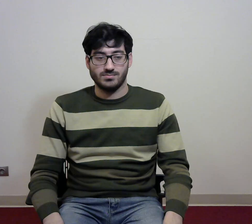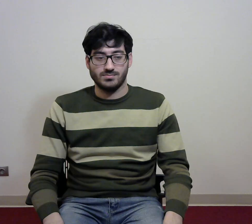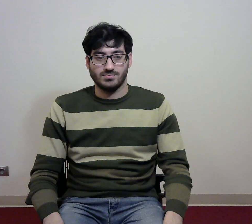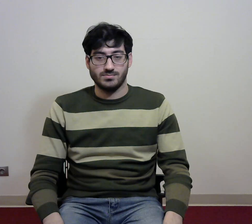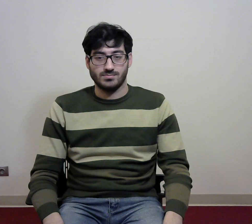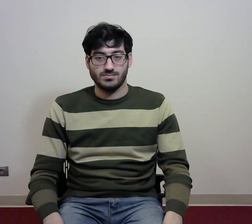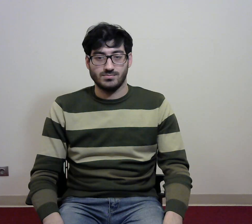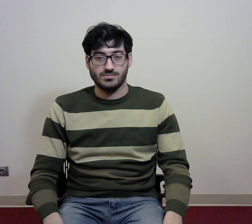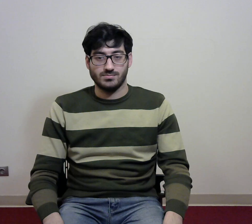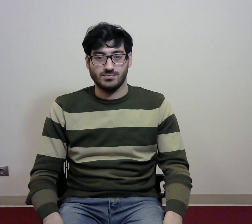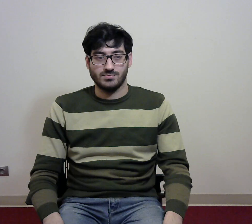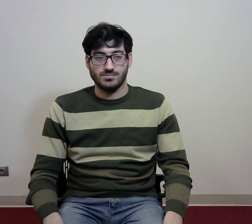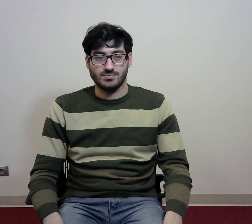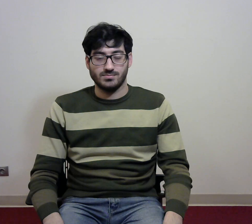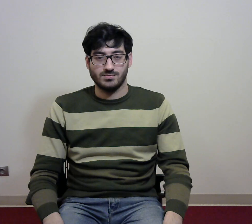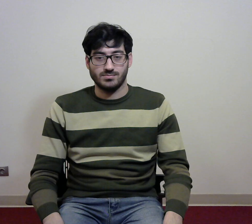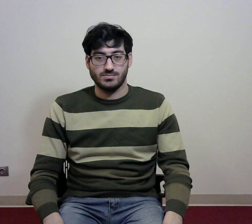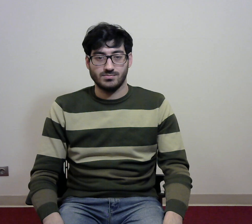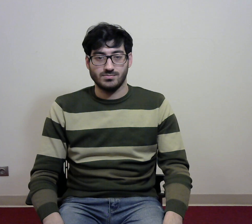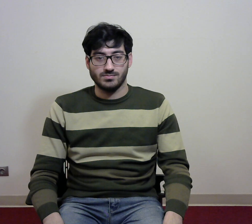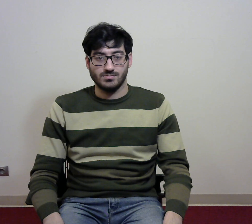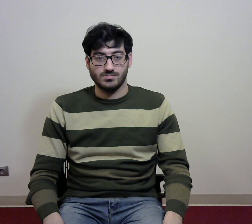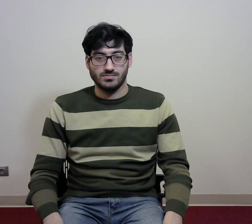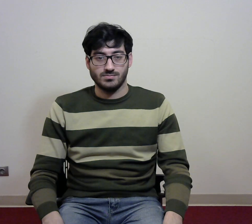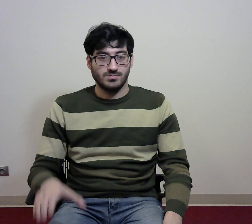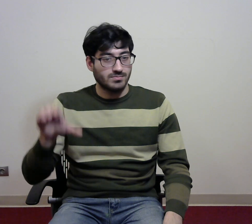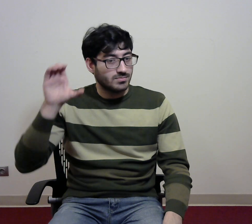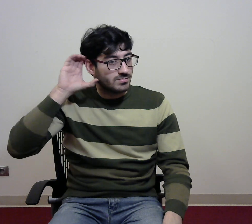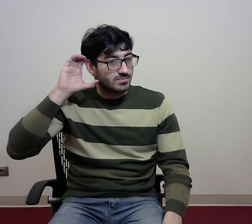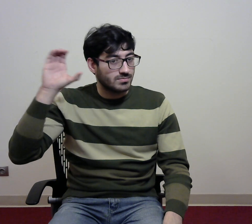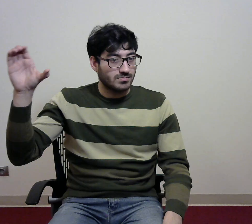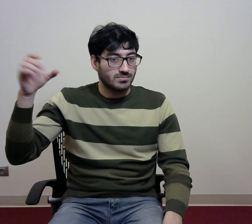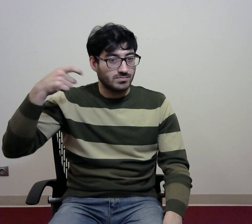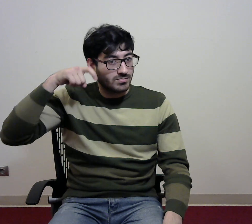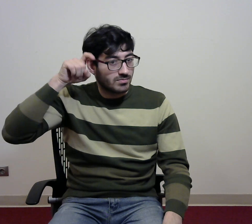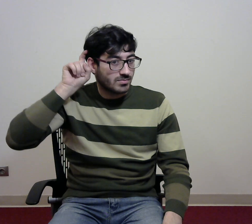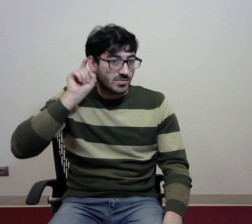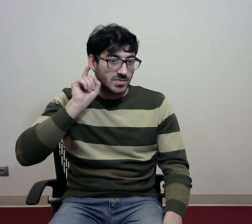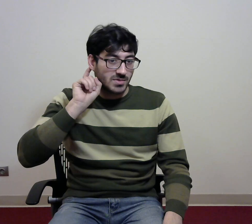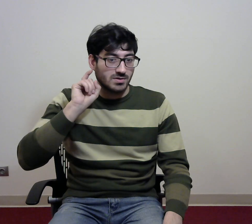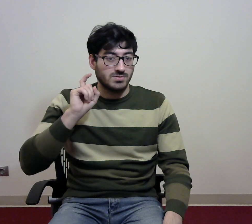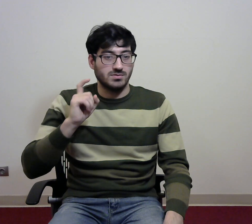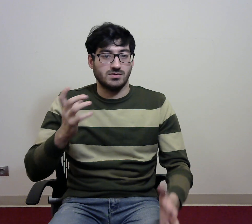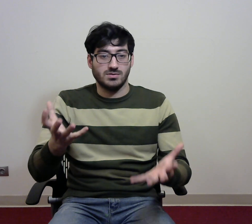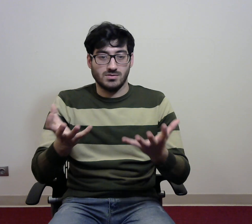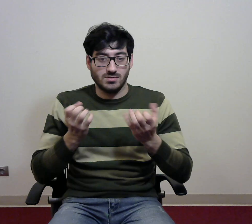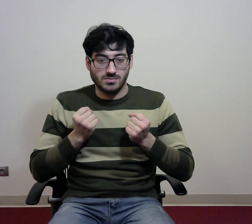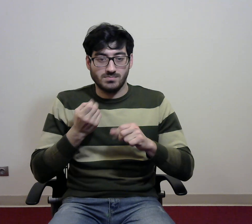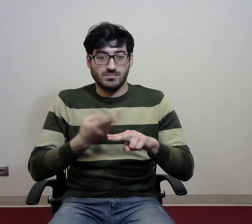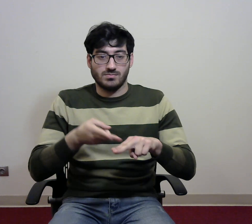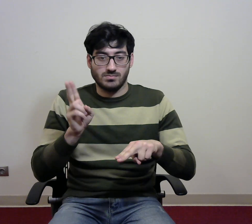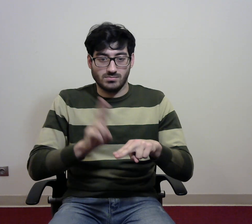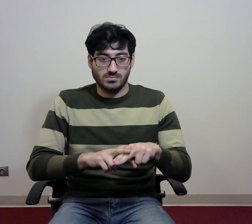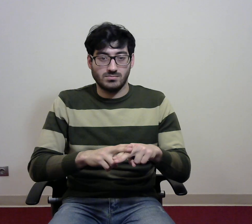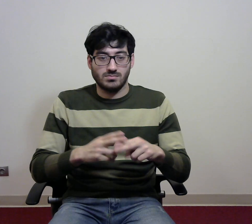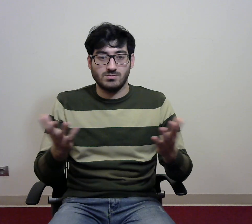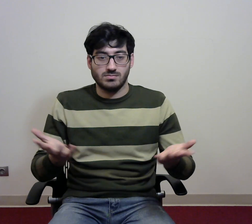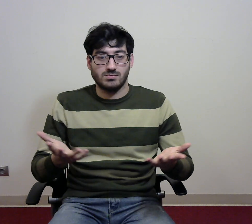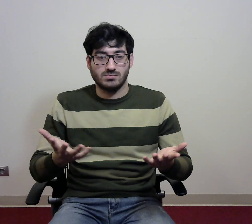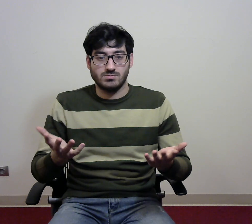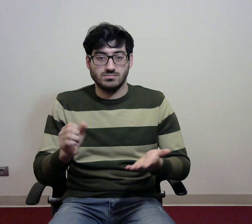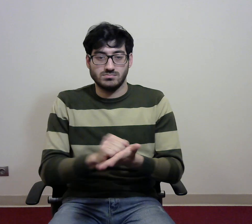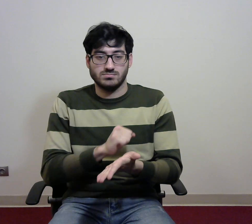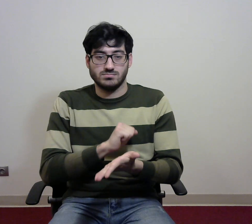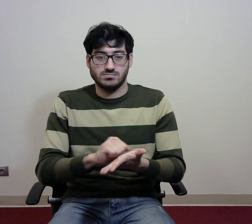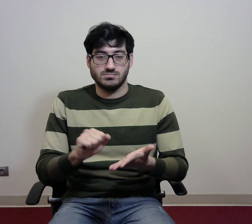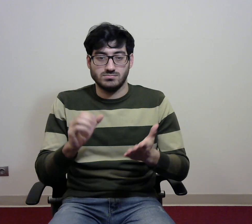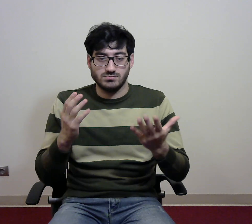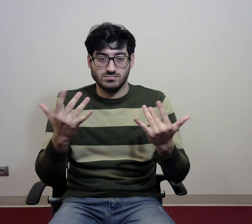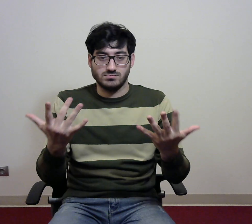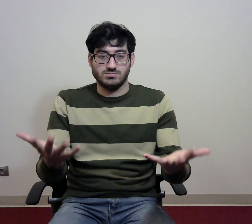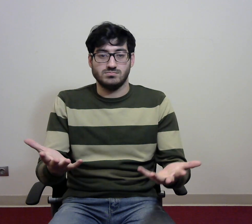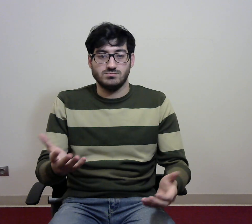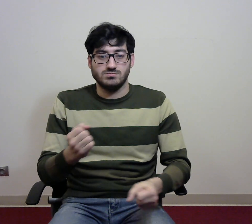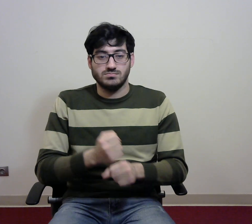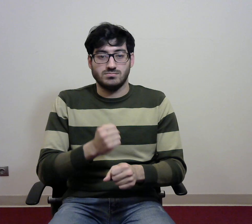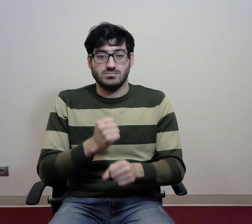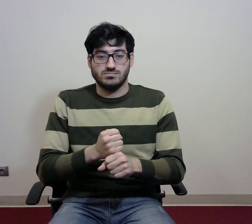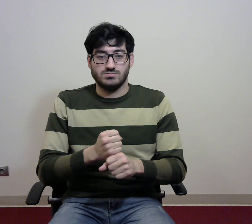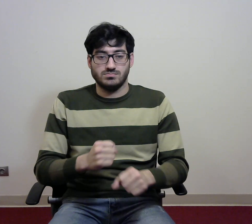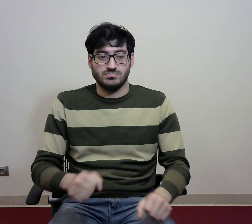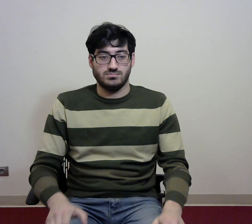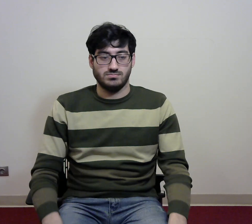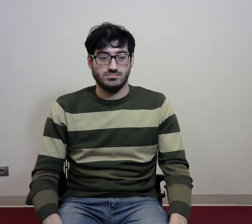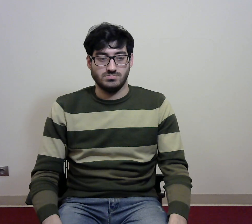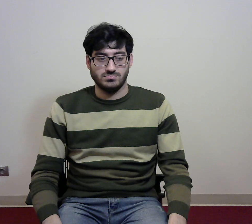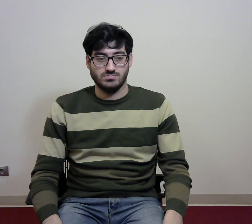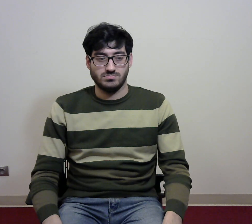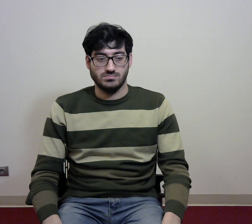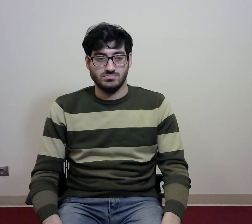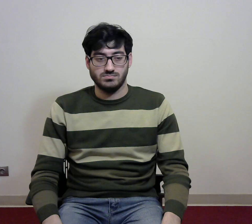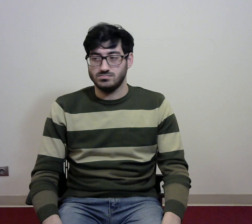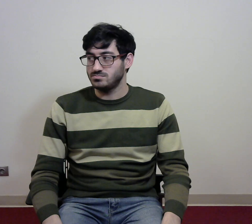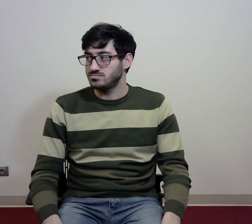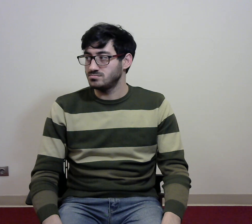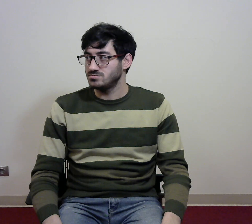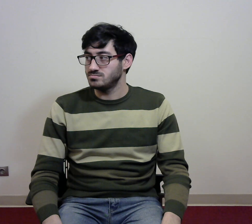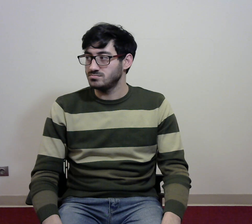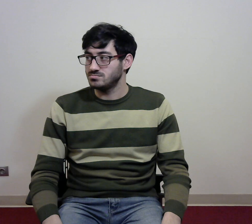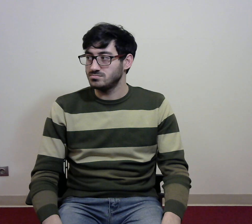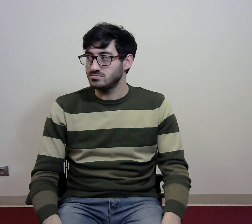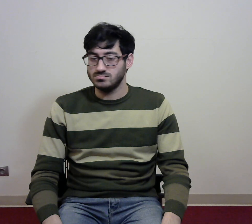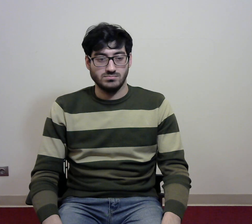Eşitmə aparatı alınması üçün hansı sənədlər tələb edilir?